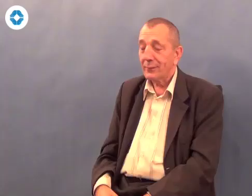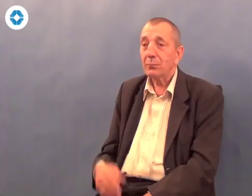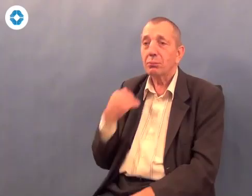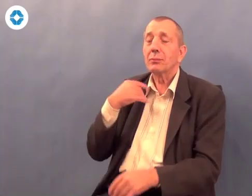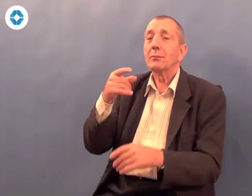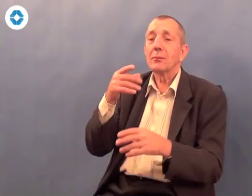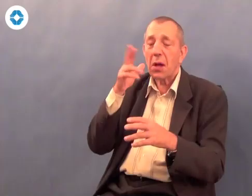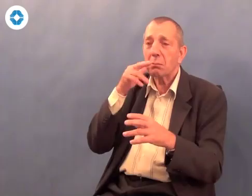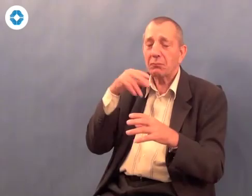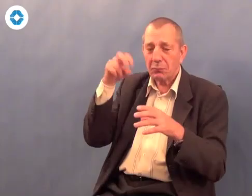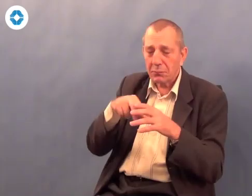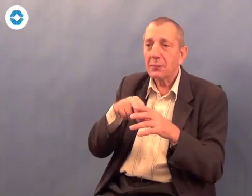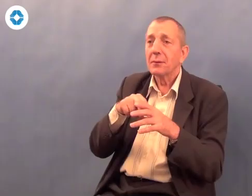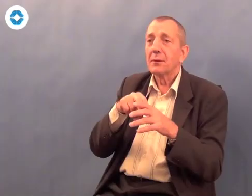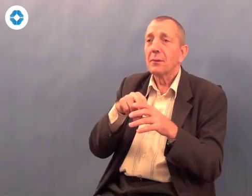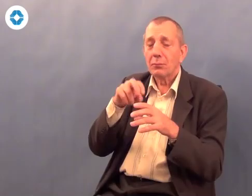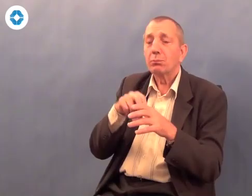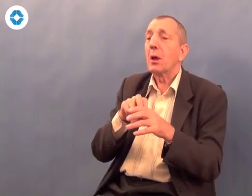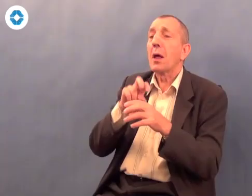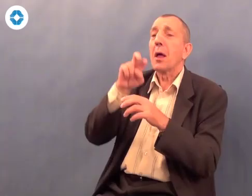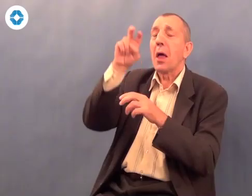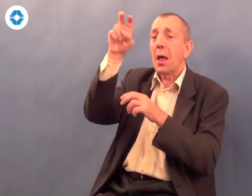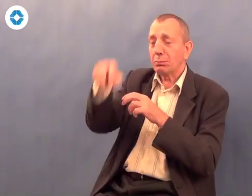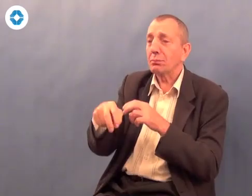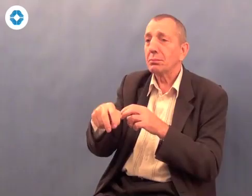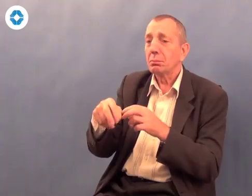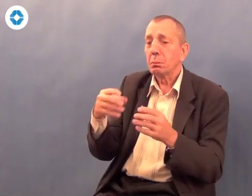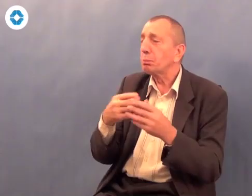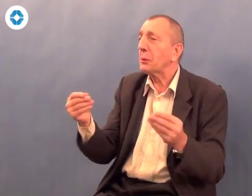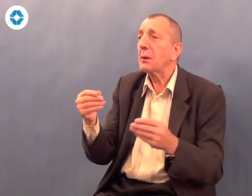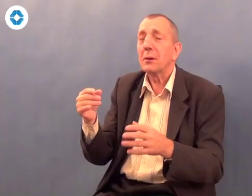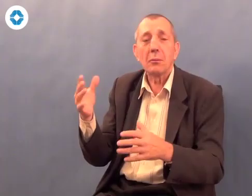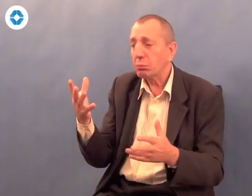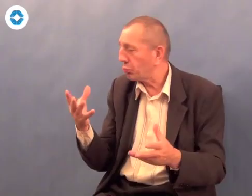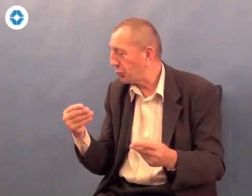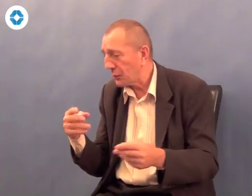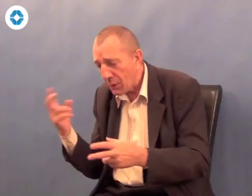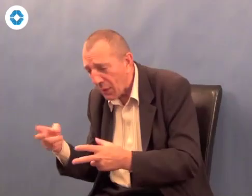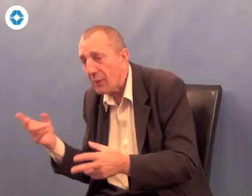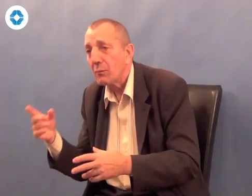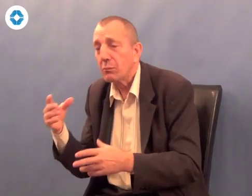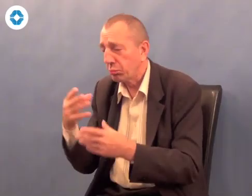Była żaba w czymś i wyskoczyła, zniknęła, ktoś jej szuka.